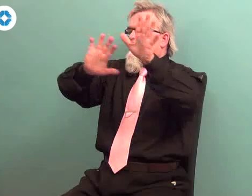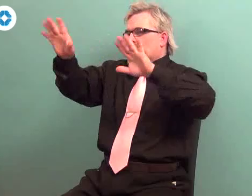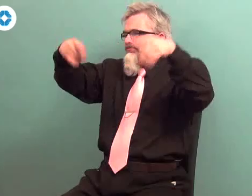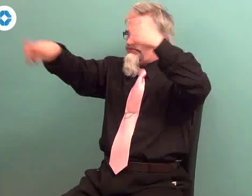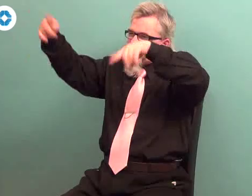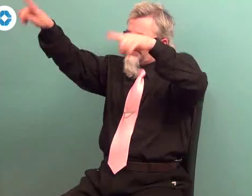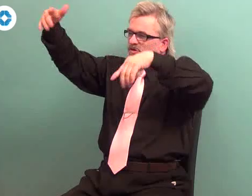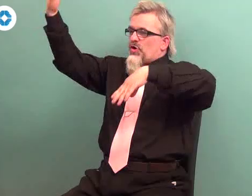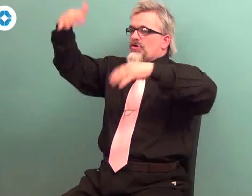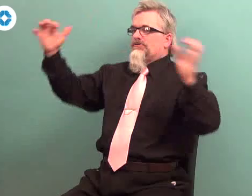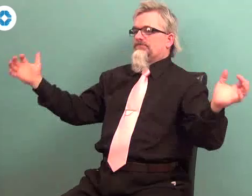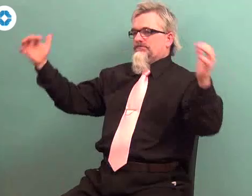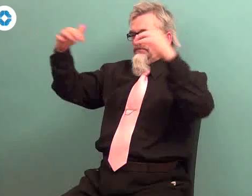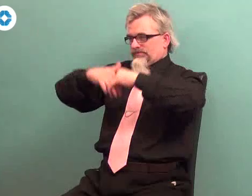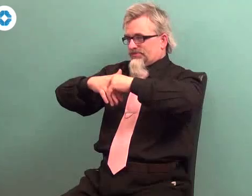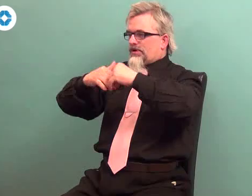Każdy chodził oddzielnie, a na końcu spotkali się razem.